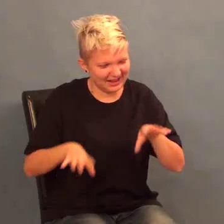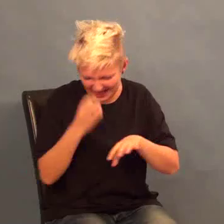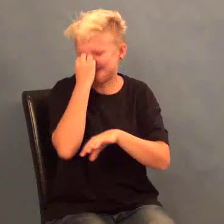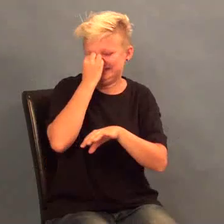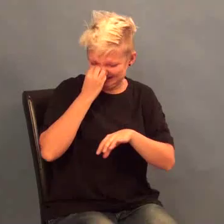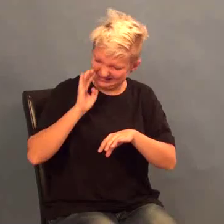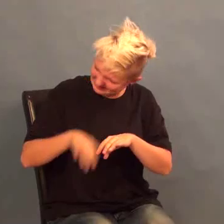Chłopca zabolał nos, machnął ręką na kreta.